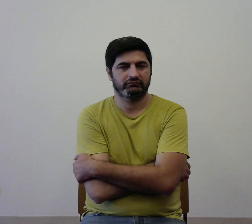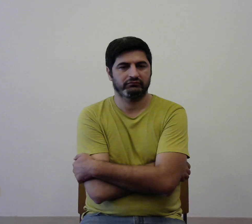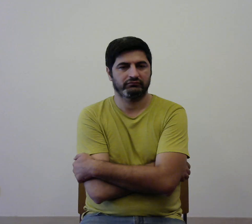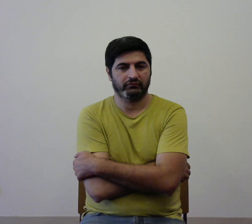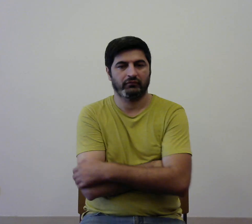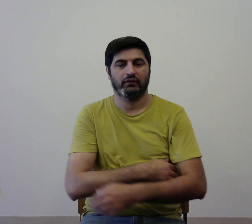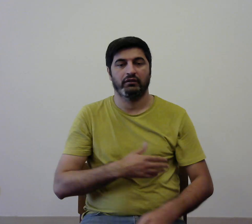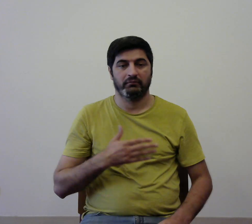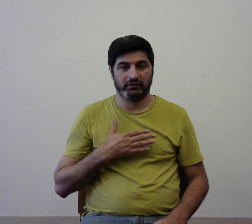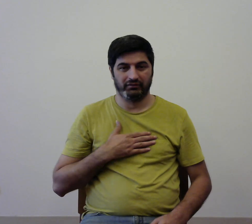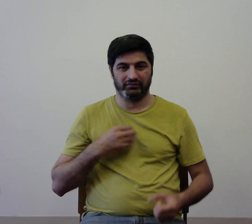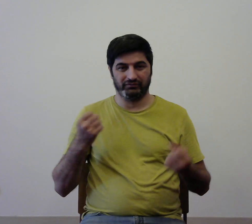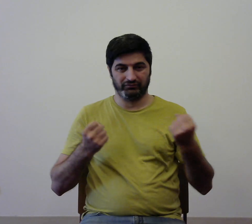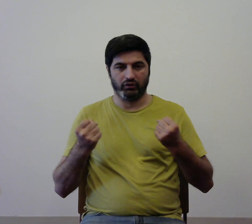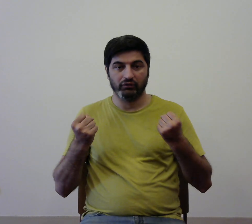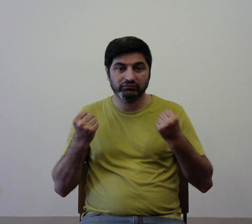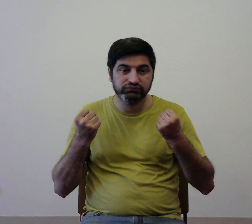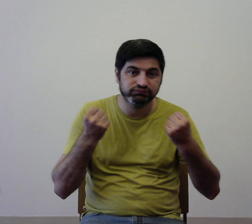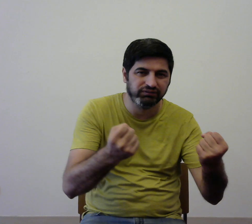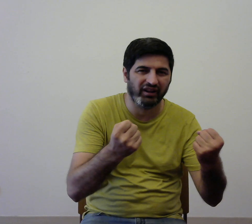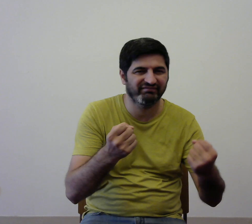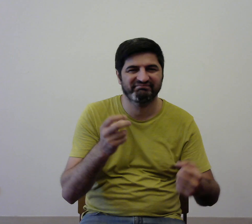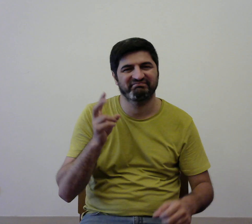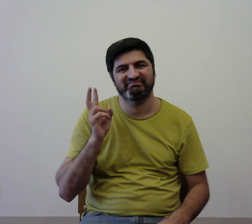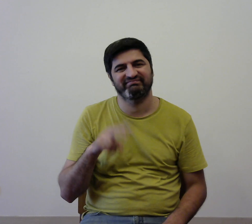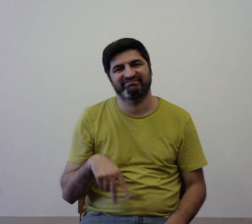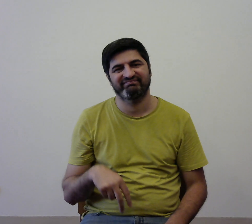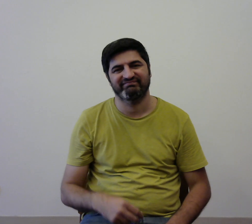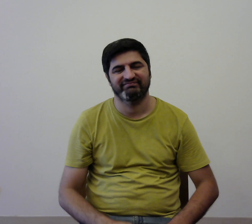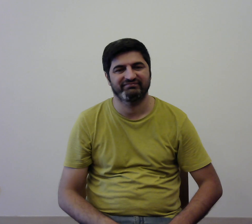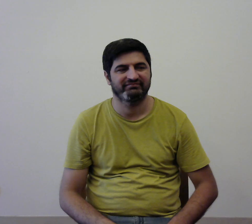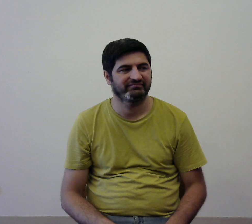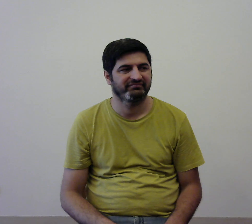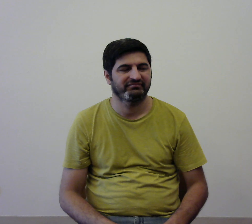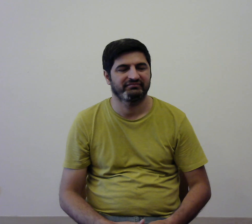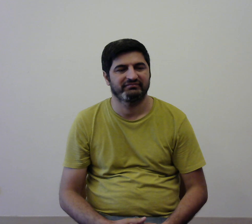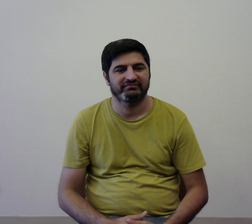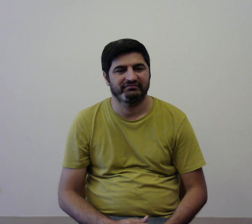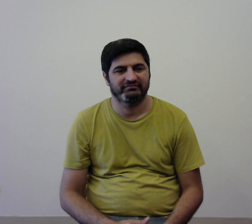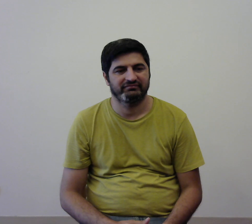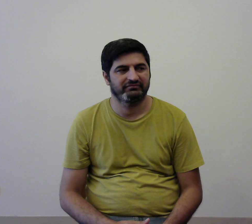Mən avtomobil sürə bilmirəm